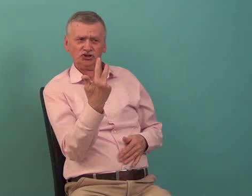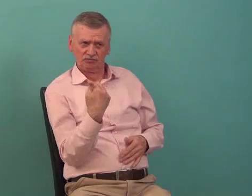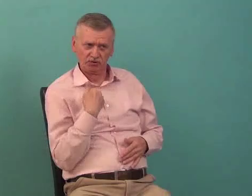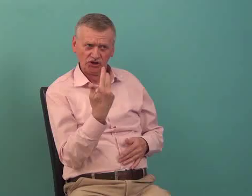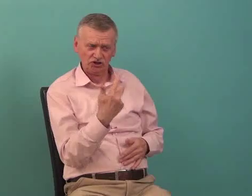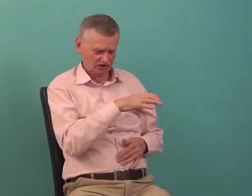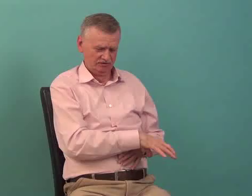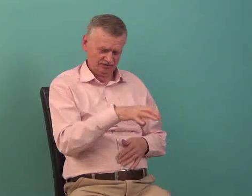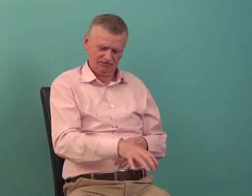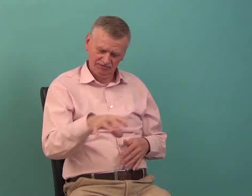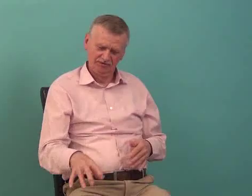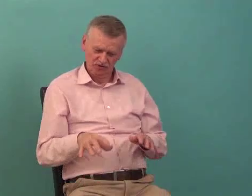Raz, dwa, trzy, dużo gruszek.